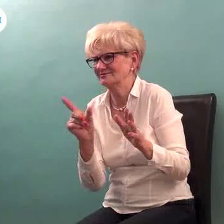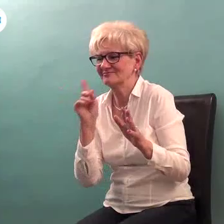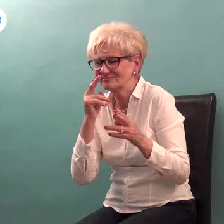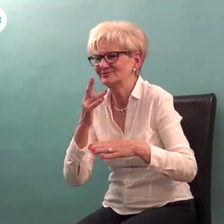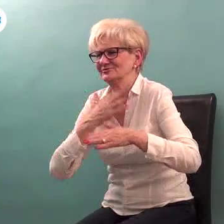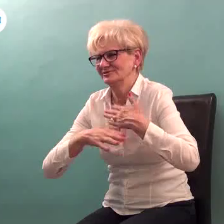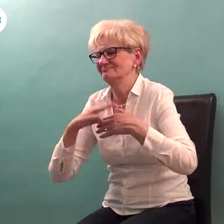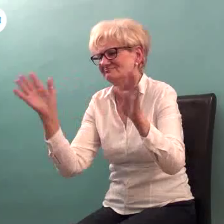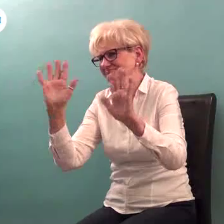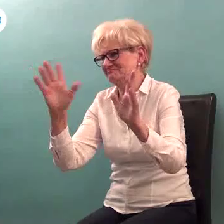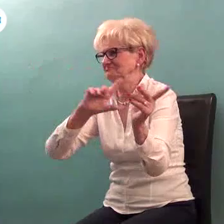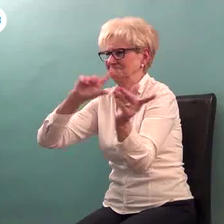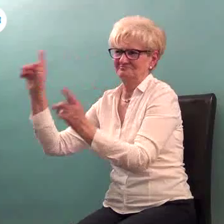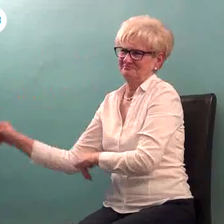Chłopak to widzi, jest zadowolony, macha i odchodzi.